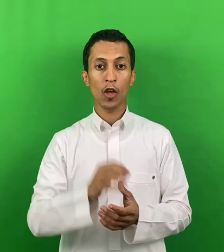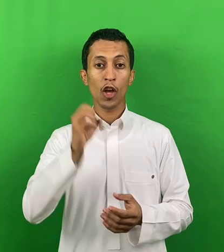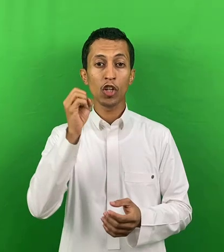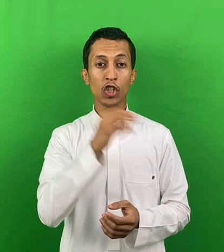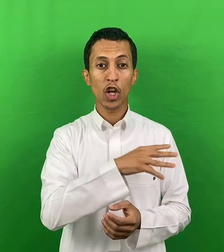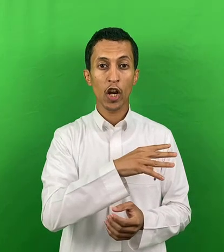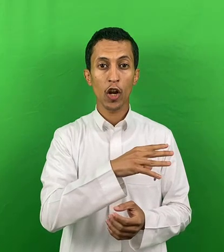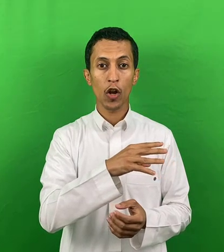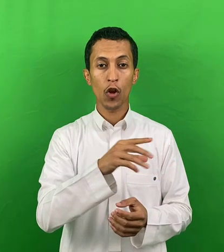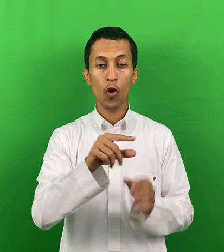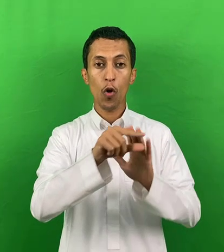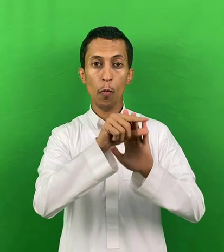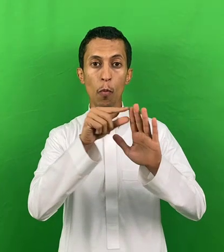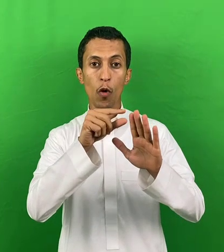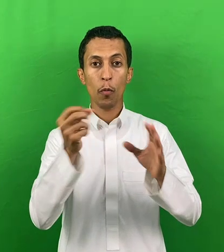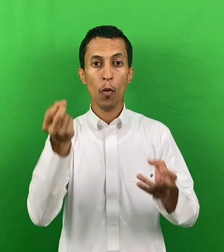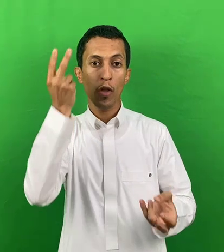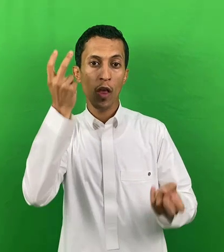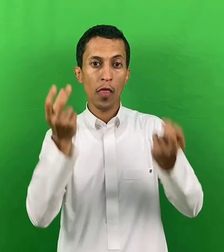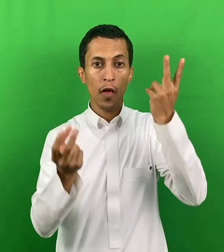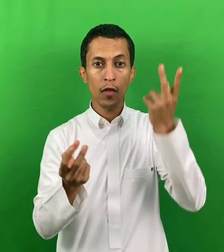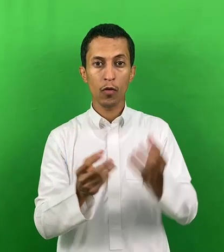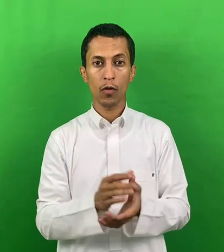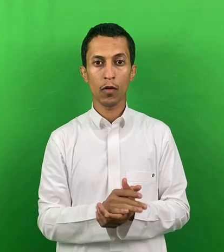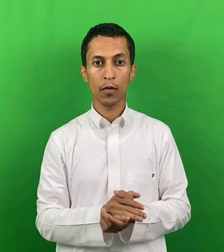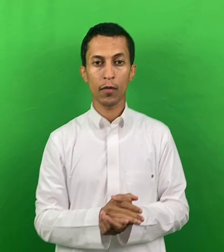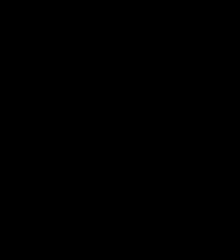شر الأمور محدثاتها